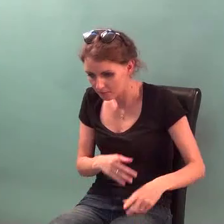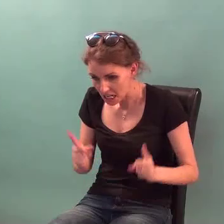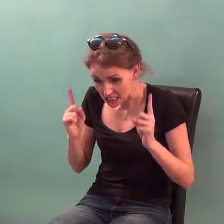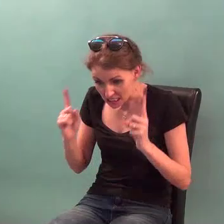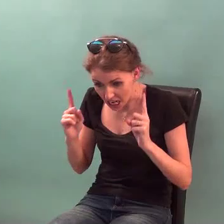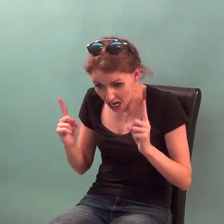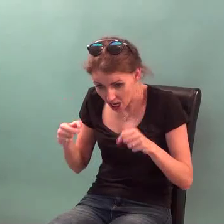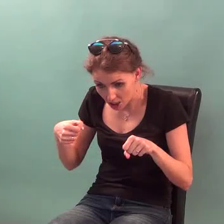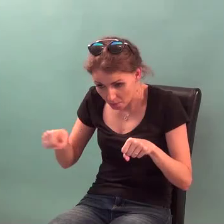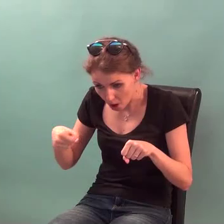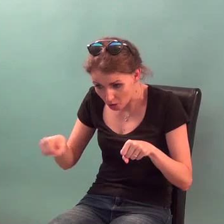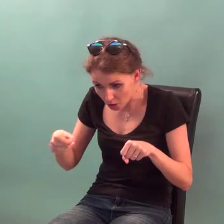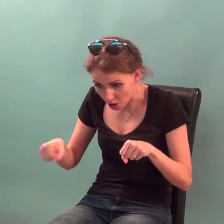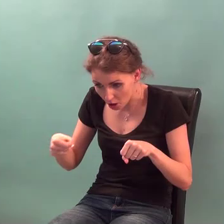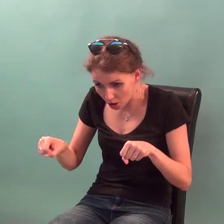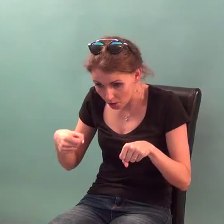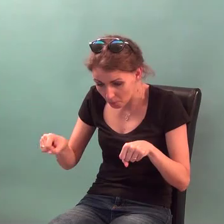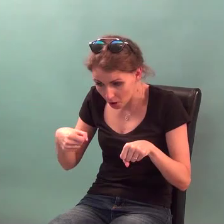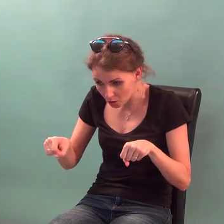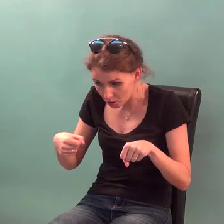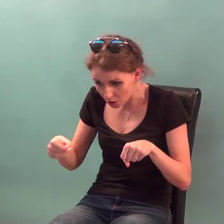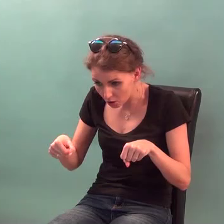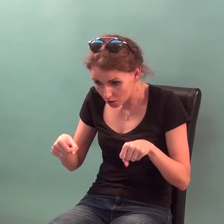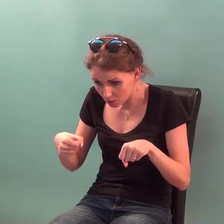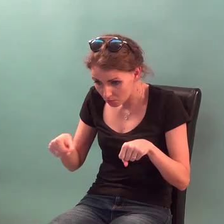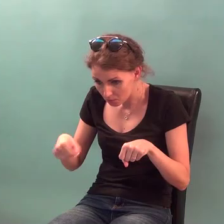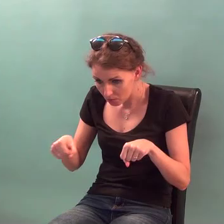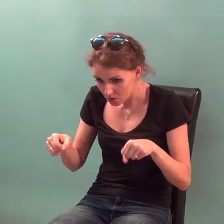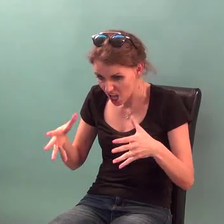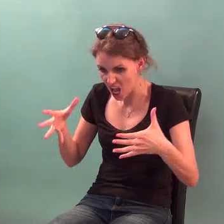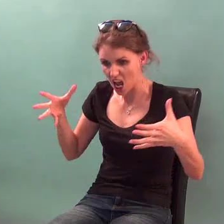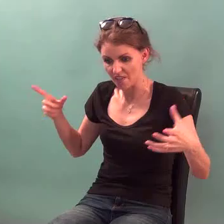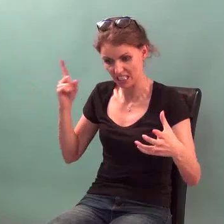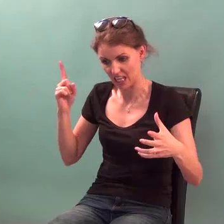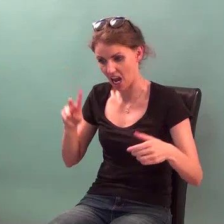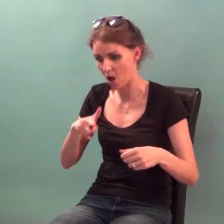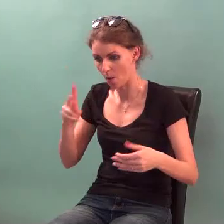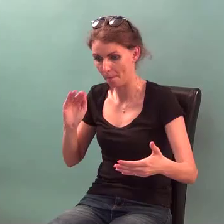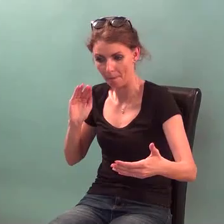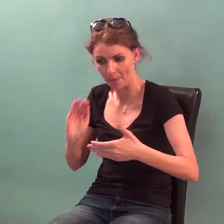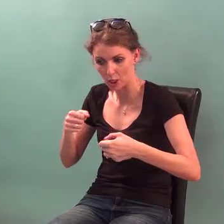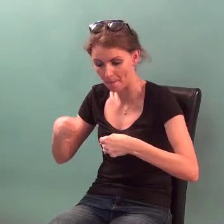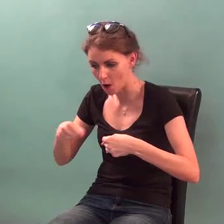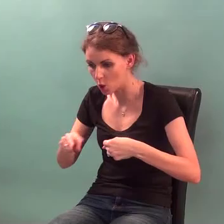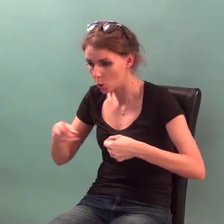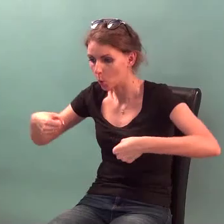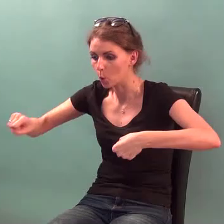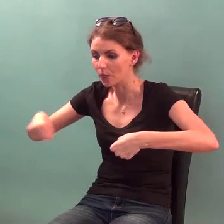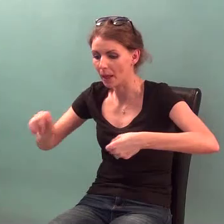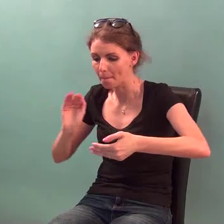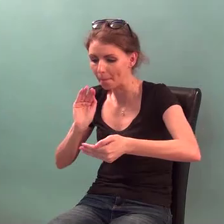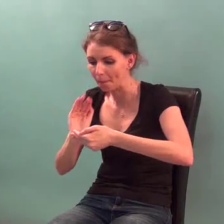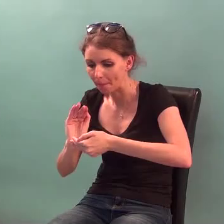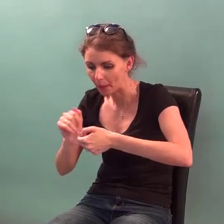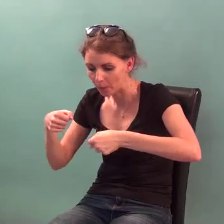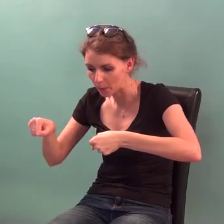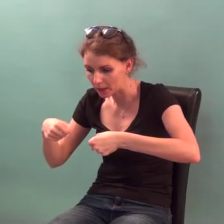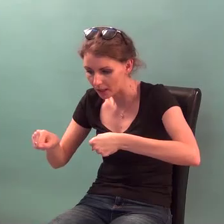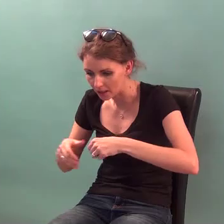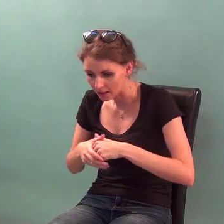Zakaz dotyczy dużych motorów, mniejszych również oraz skuterów.